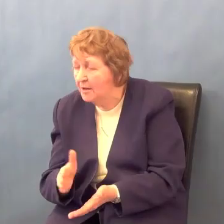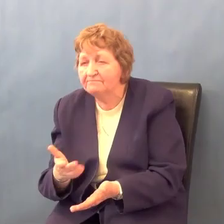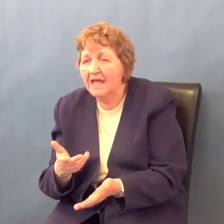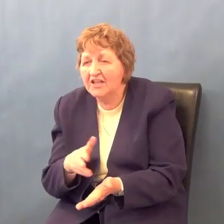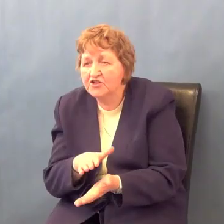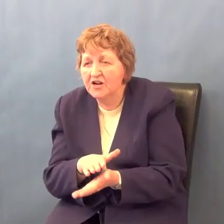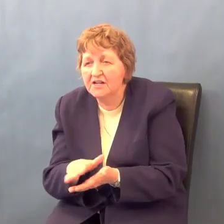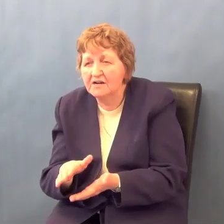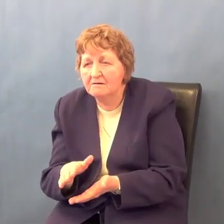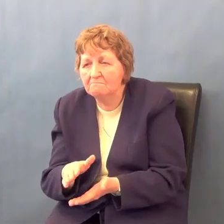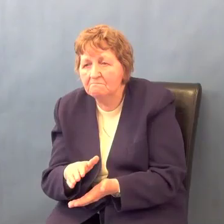Ślisko.